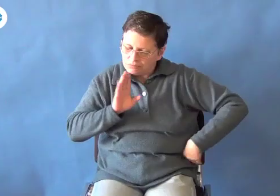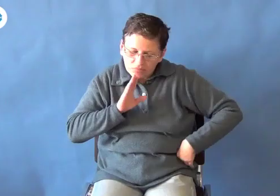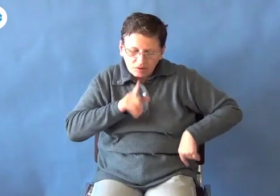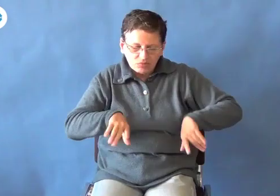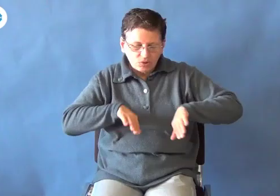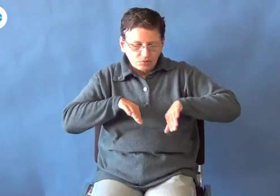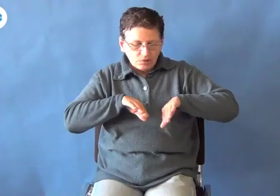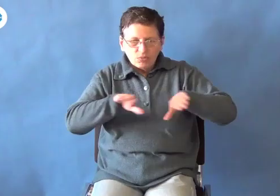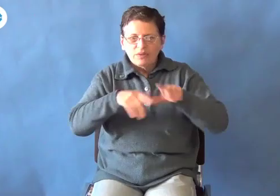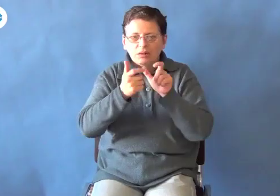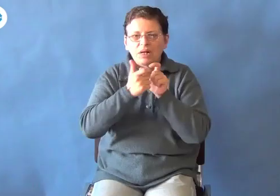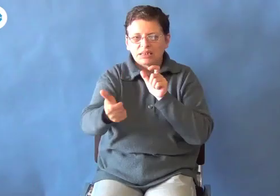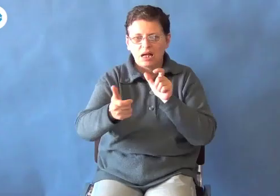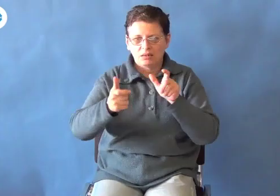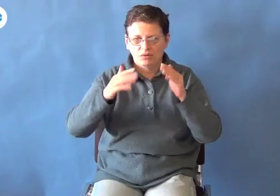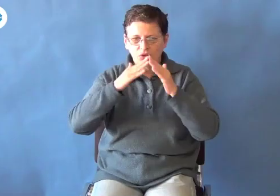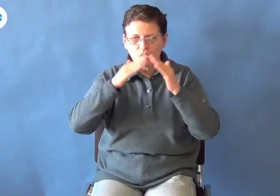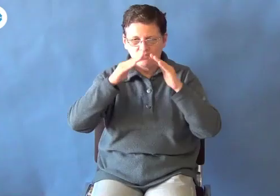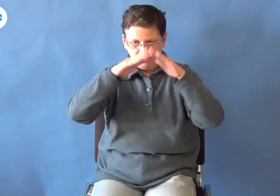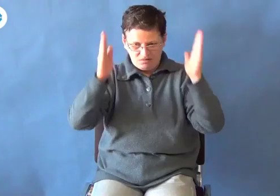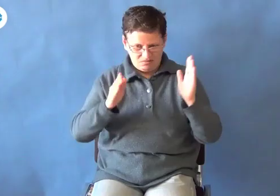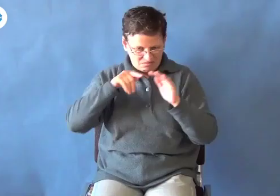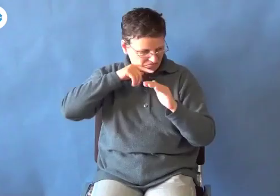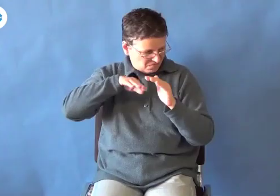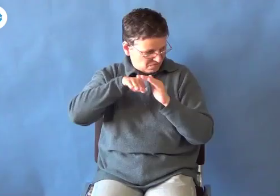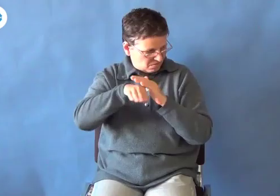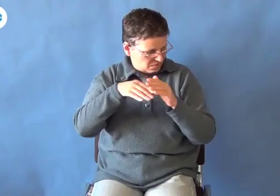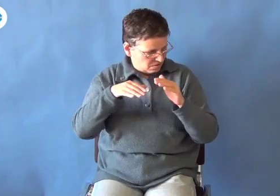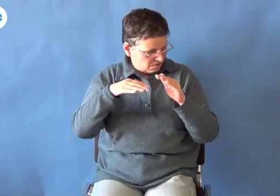Coś jakby kryty basen.